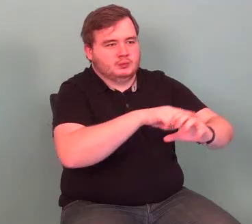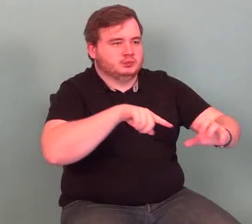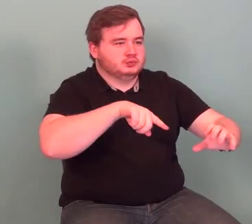Co tam jest?